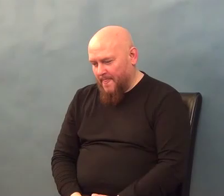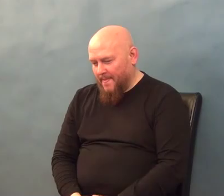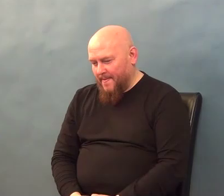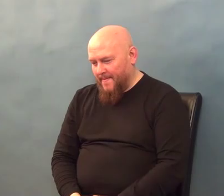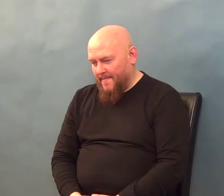Super.